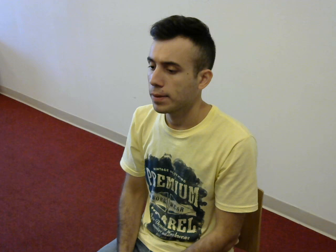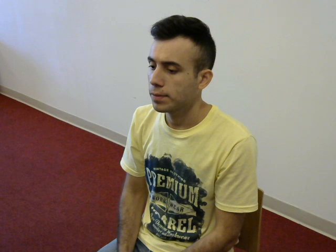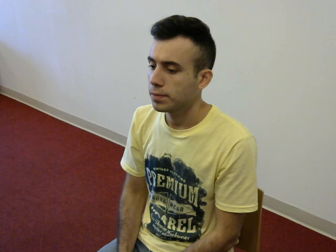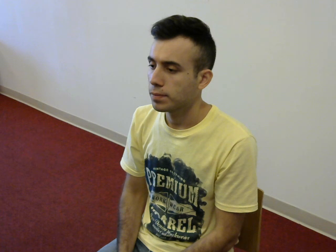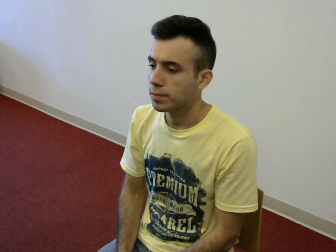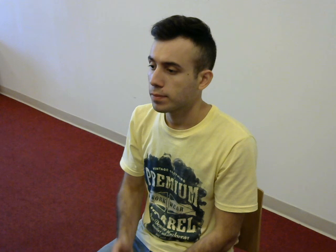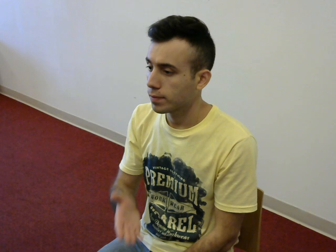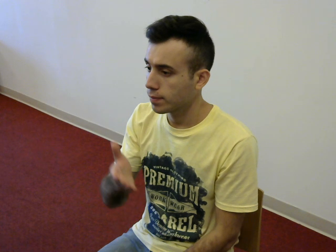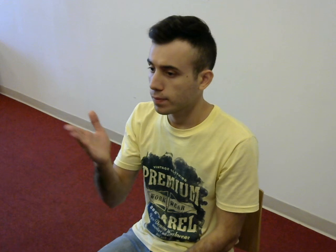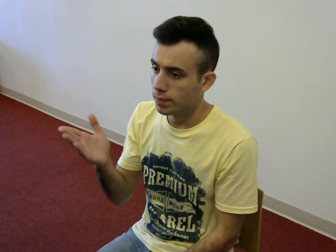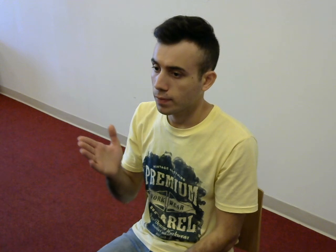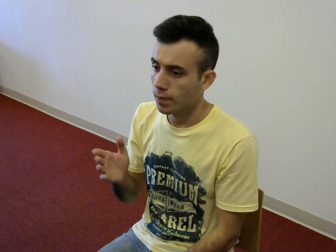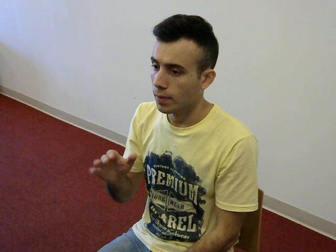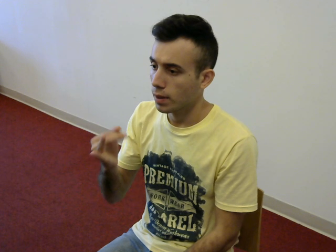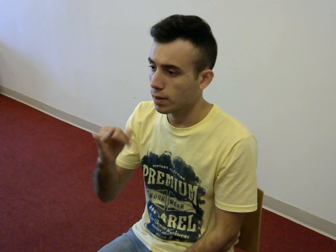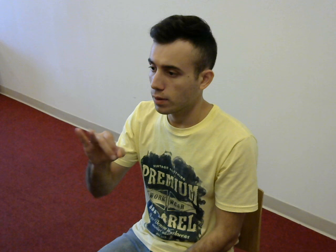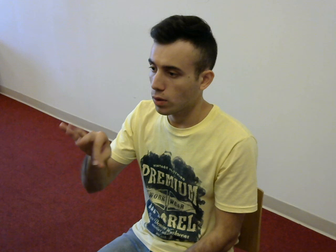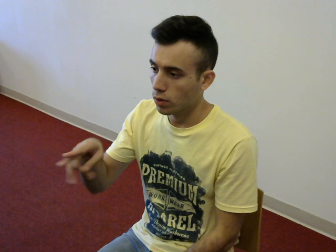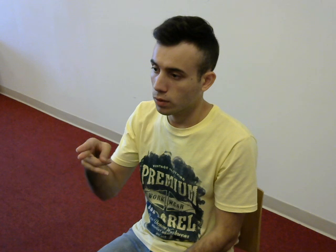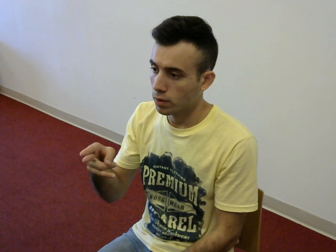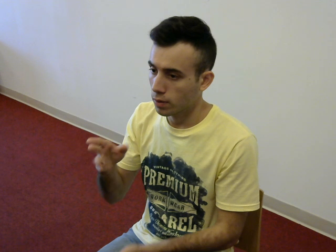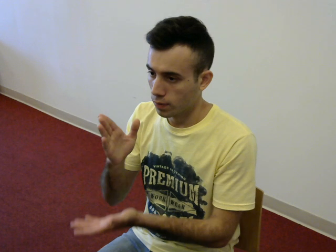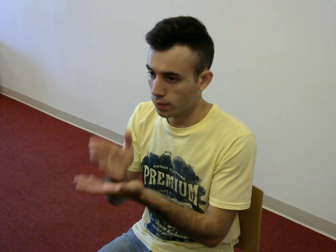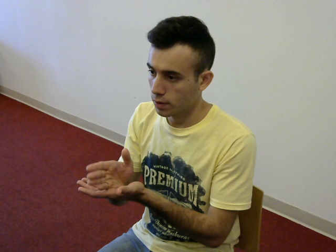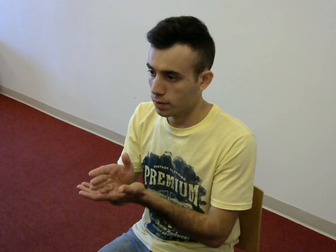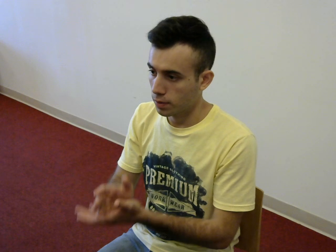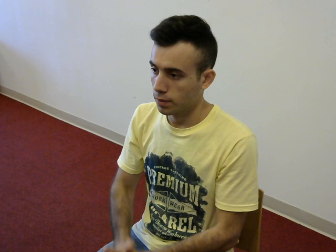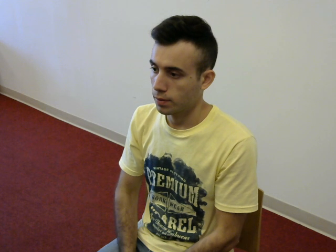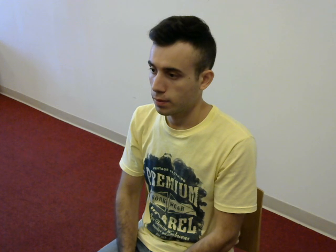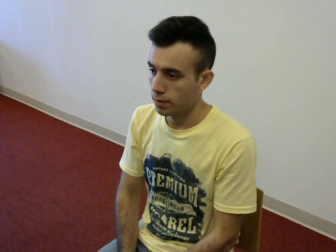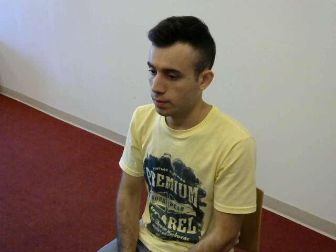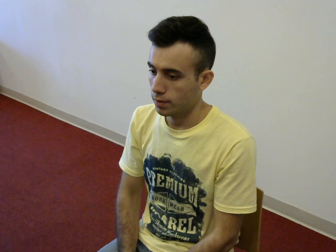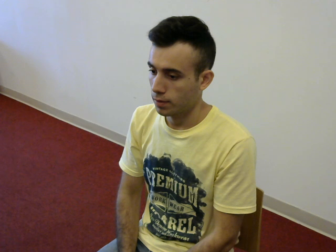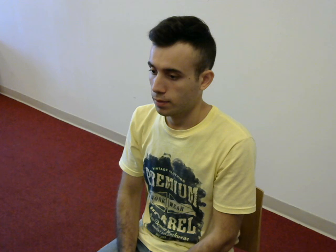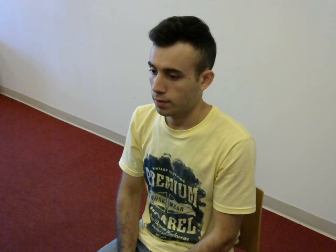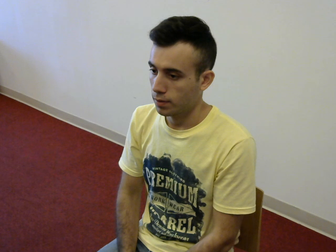Sizdə yod varmı?